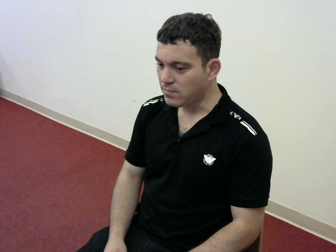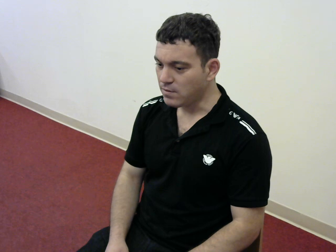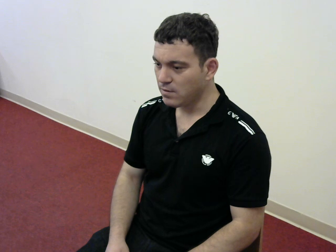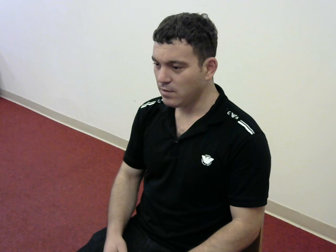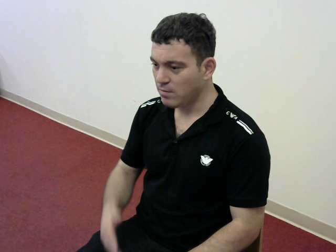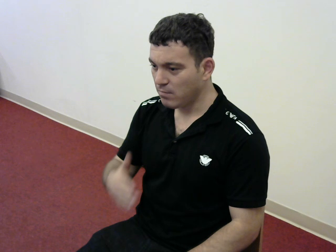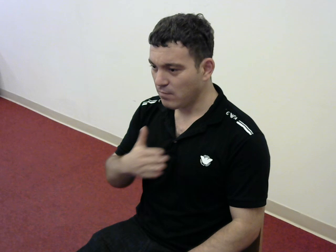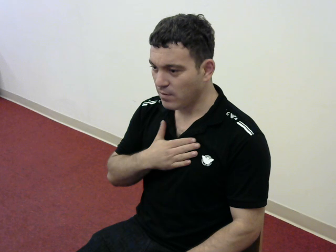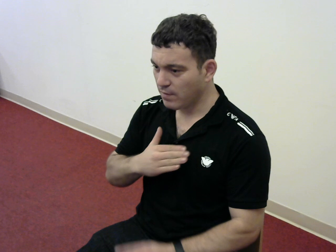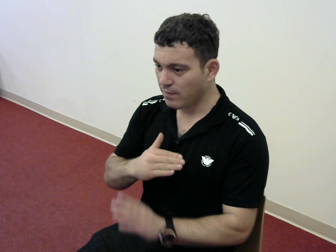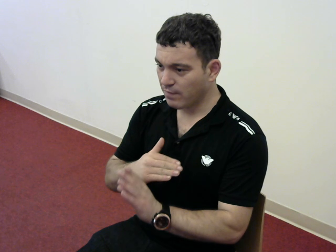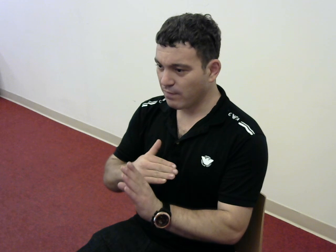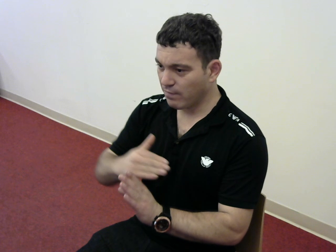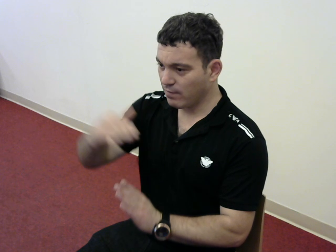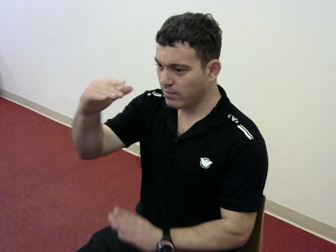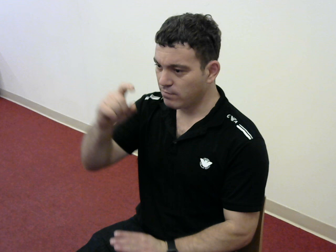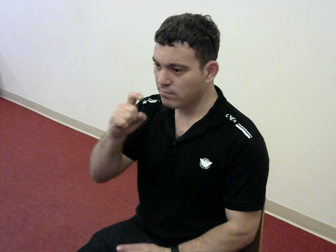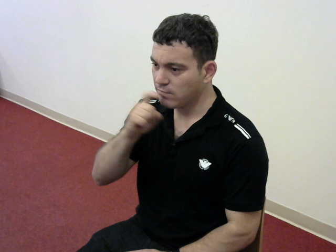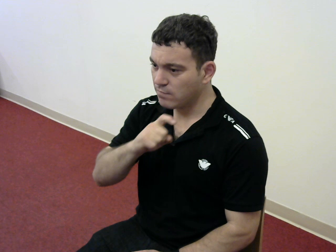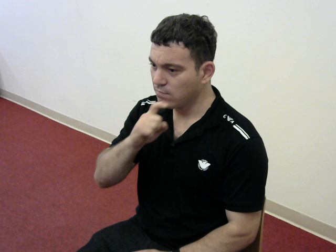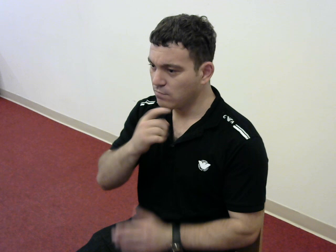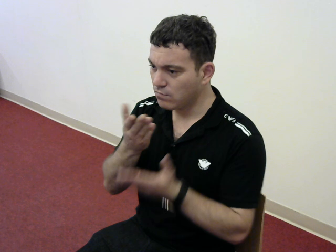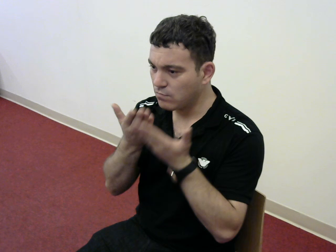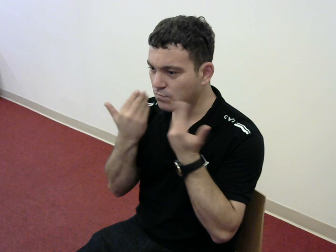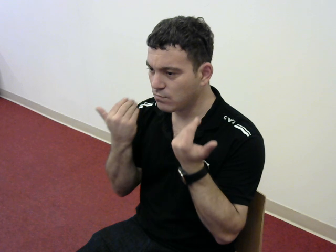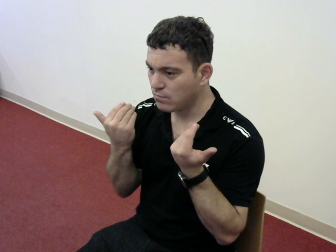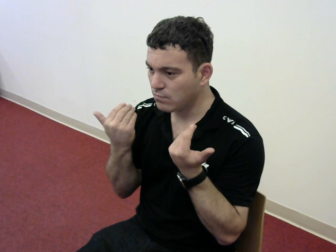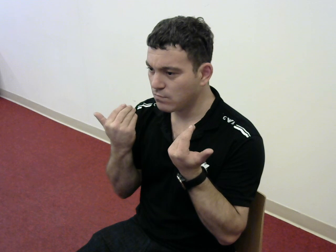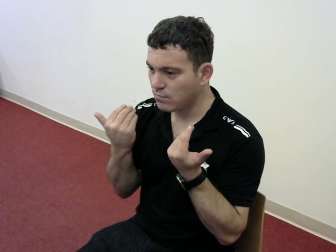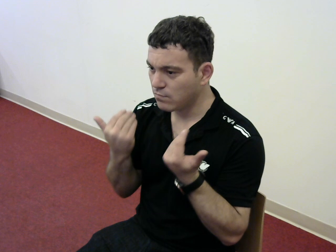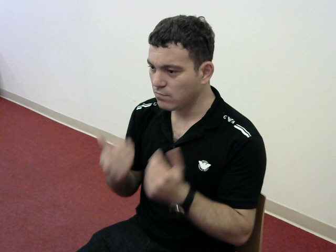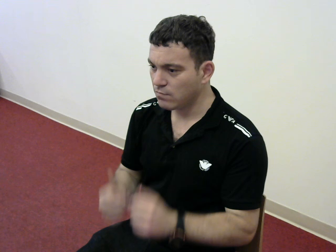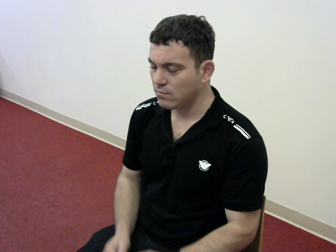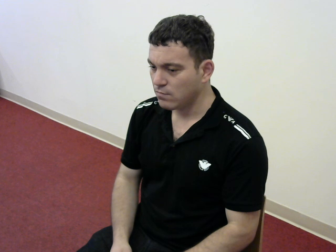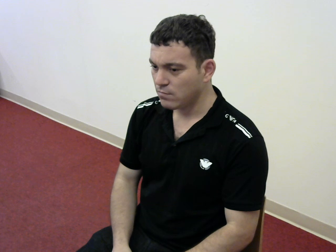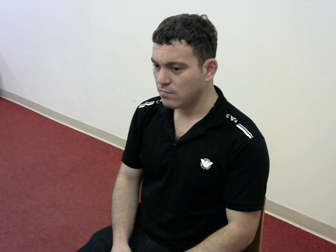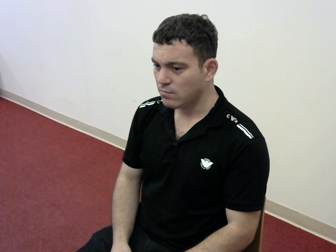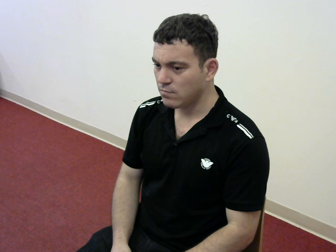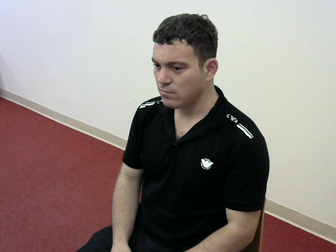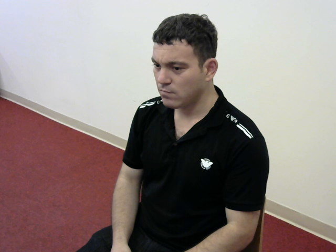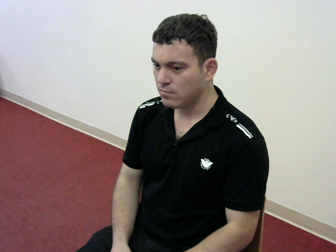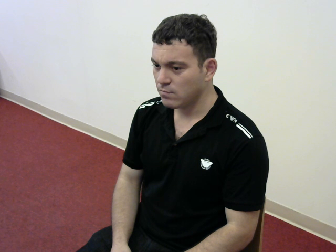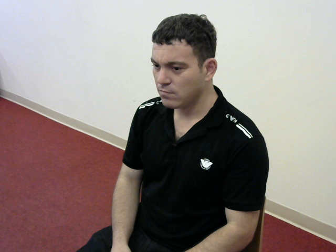Mənim ali təhsilim yoxdur